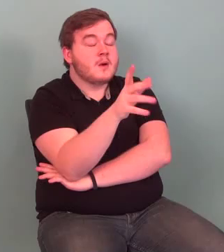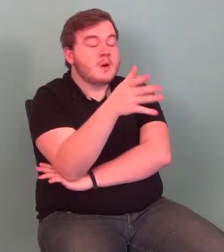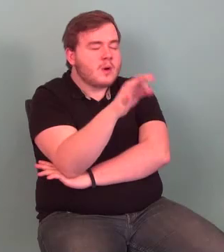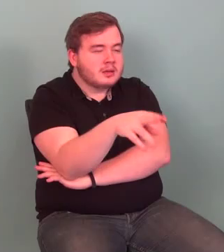W skrócie, dokładnie...